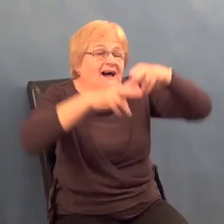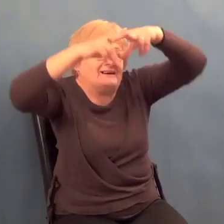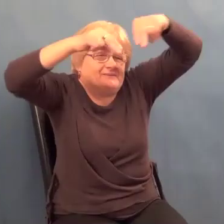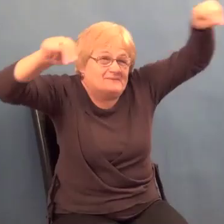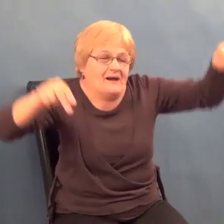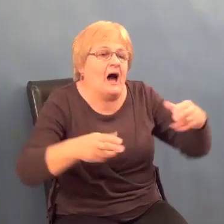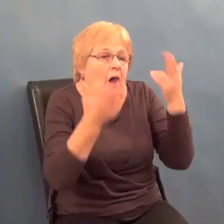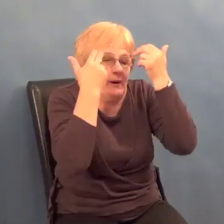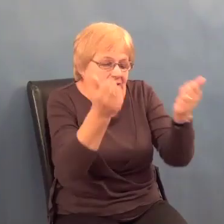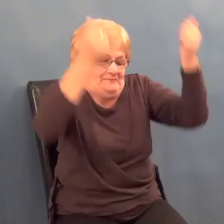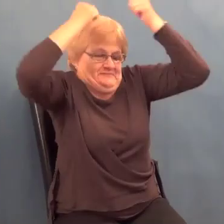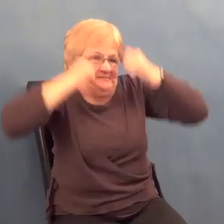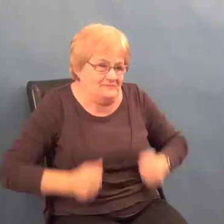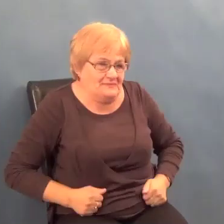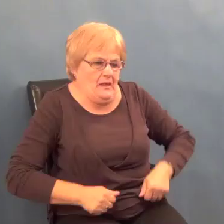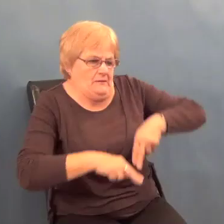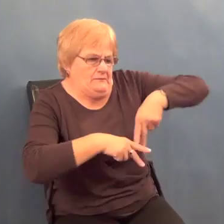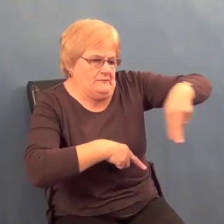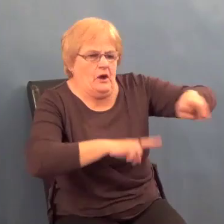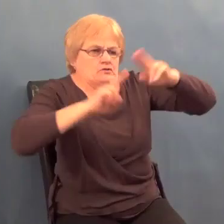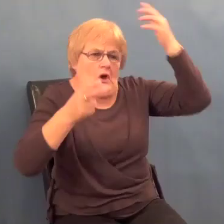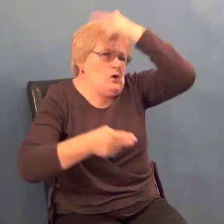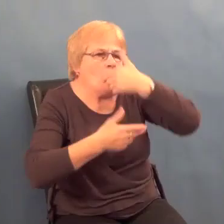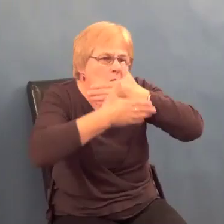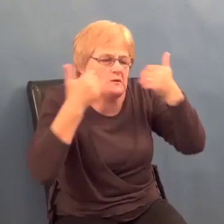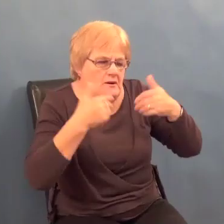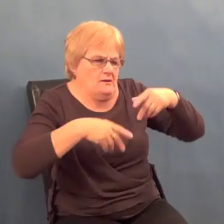Wiszące ubrania, królik zakłada na siebie, idzie i nie ma głowy.